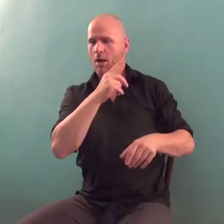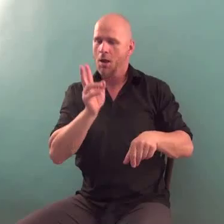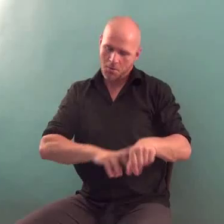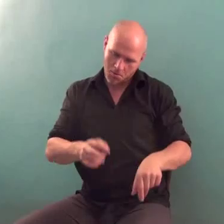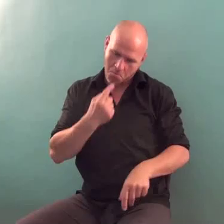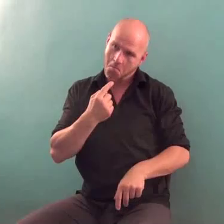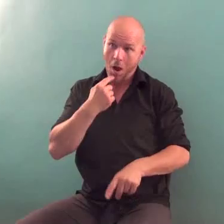Policjant zastanawiał się o co chodzi.